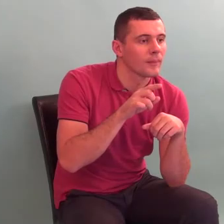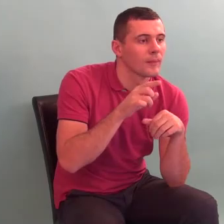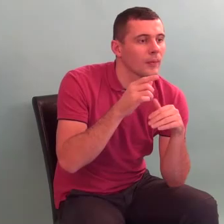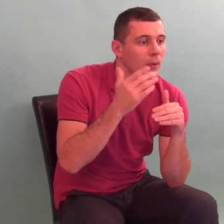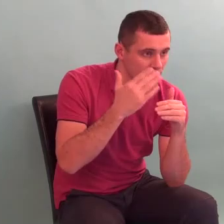Koniec.